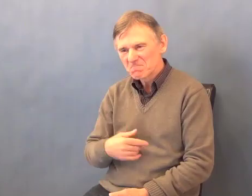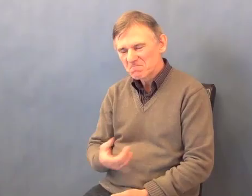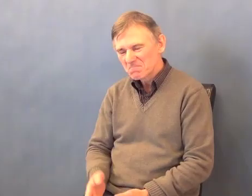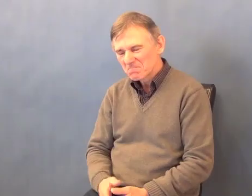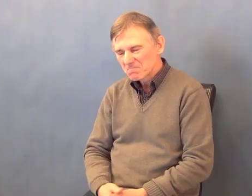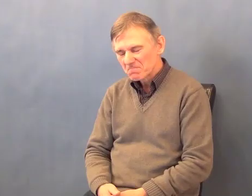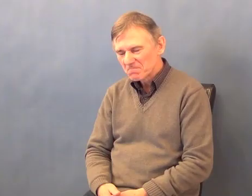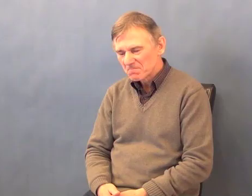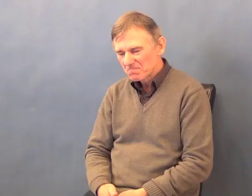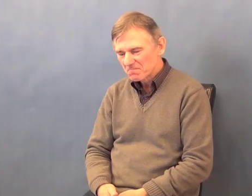Nie mogę.